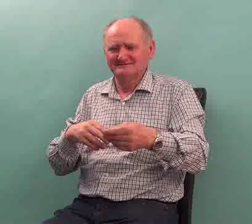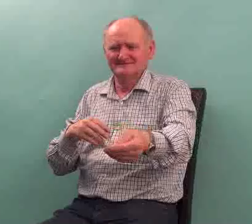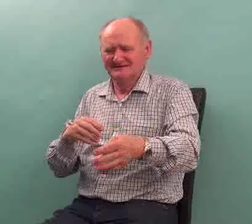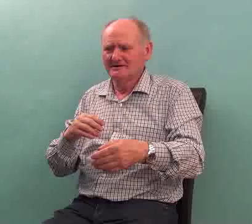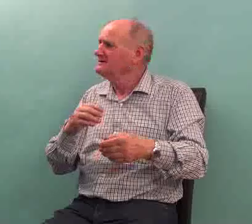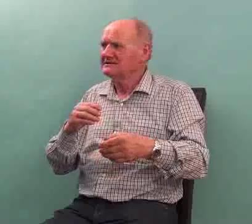Pani kręci głową.